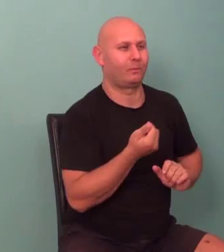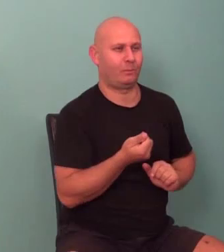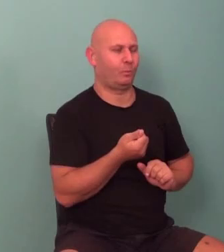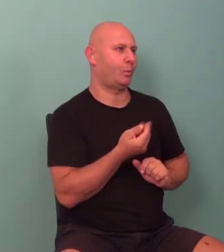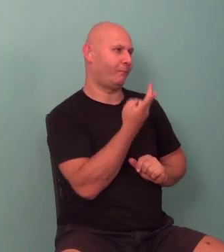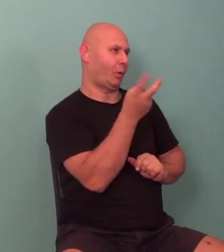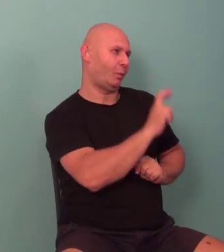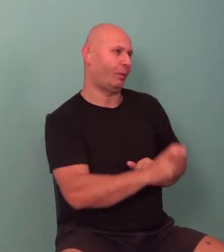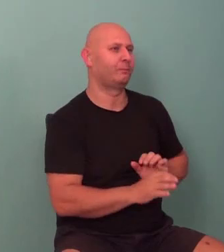Dwa dolary.